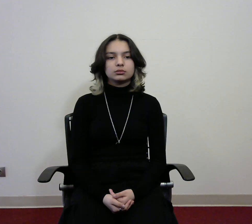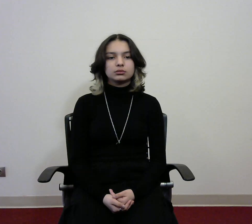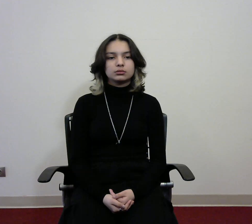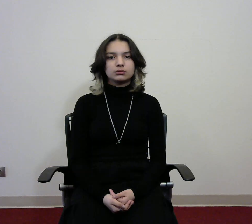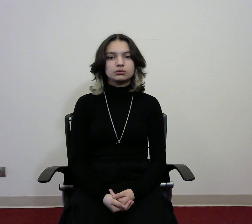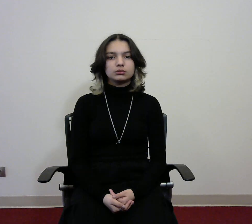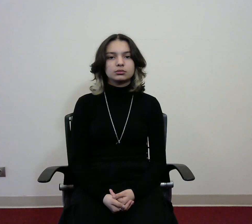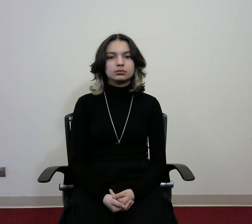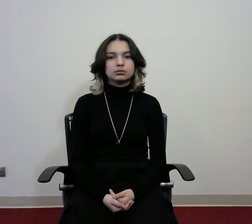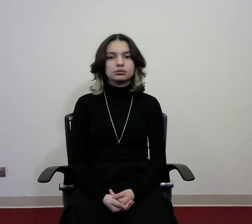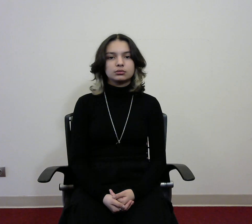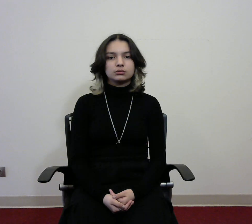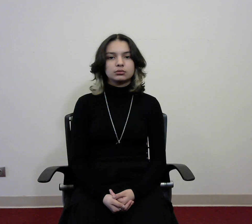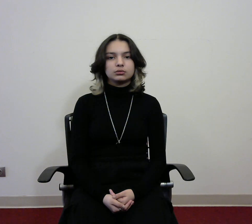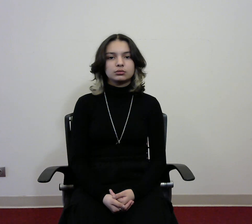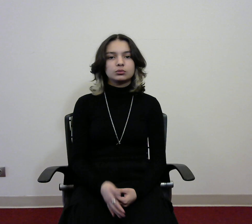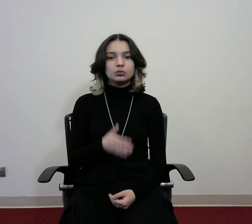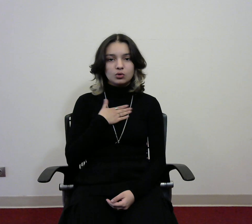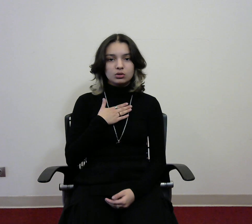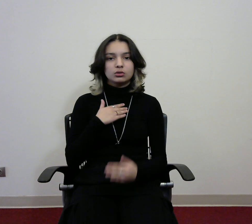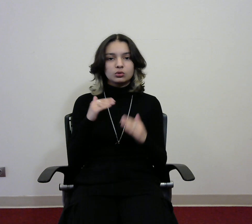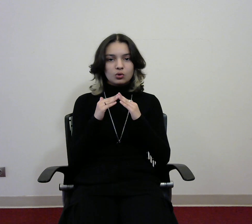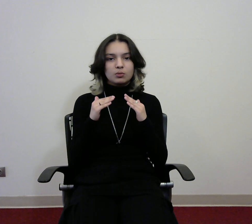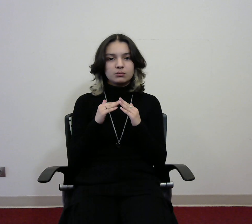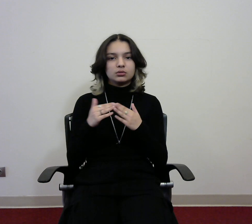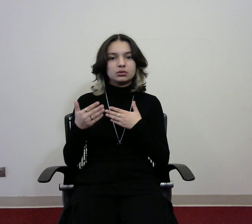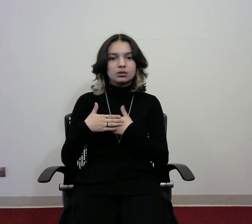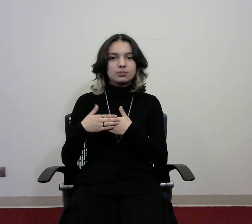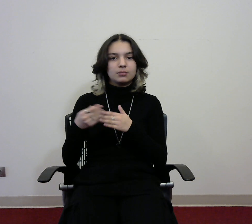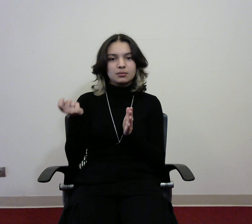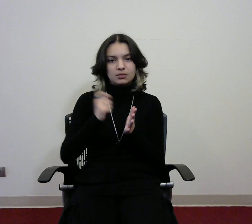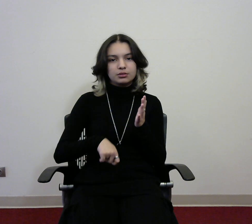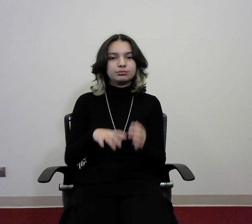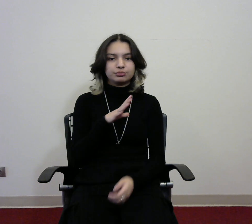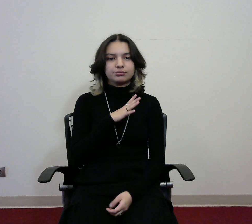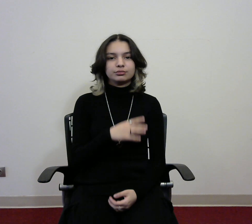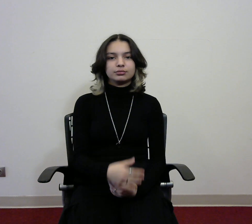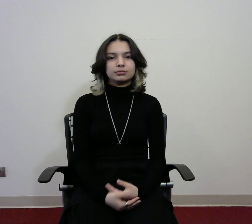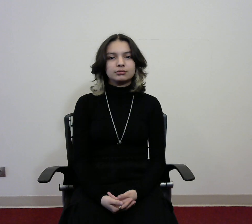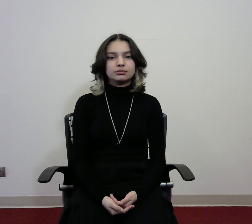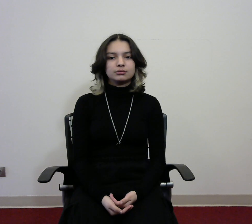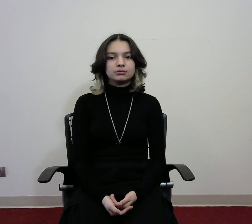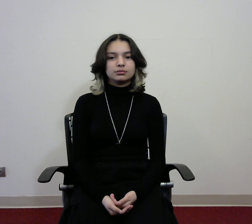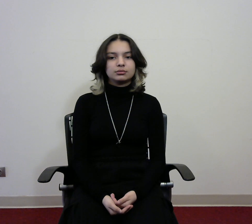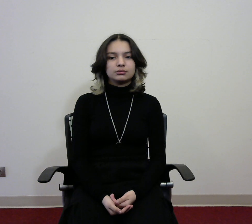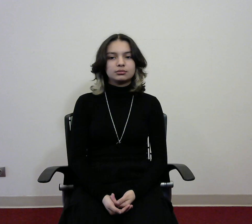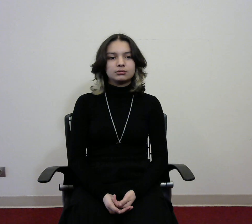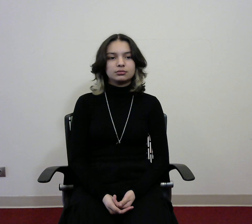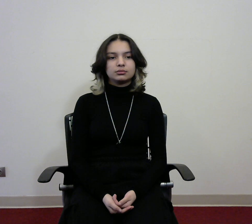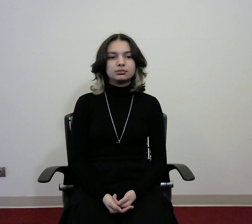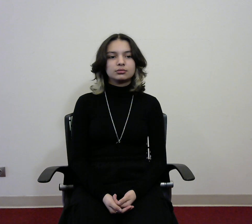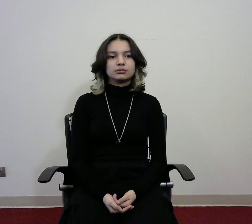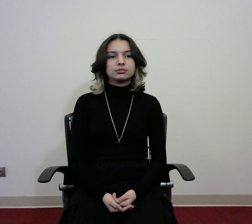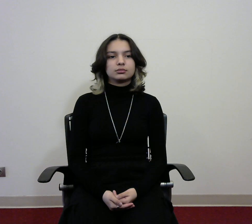Mən evin qapısını bağlamışam